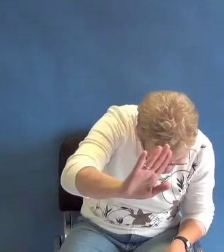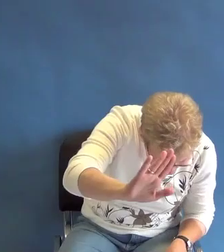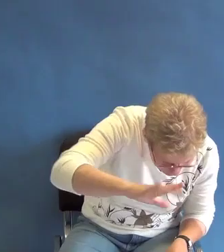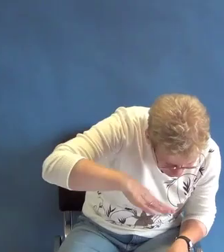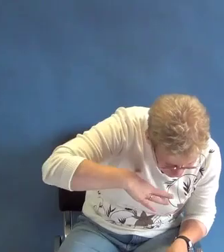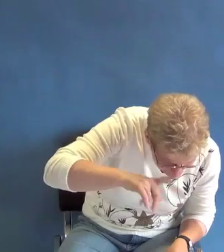Wolne, poczekaj.